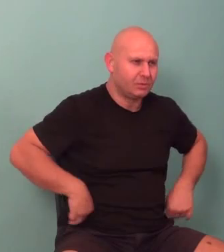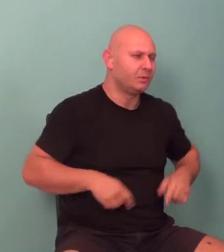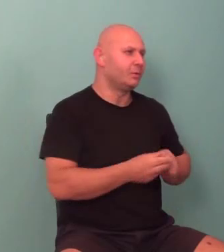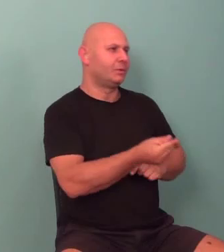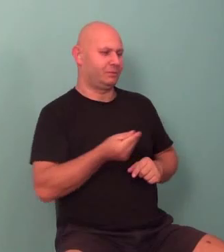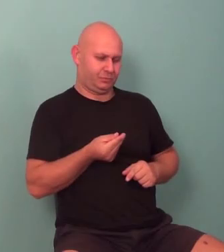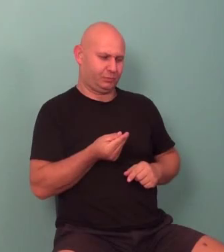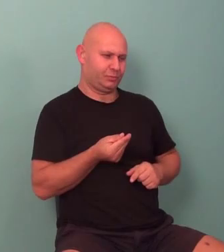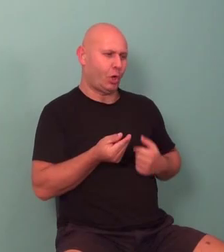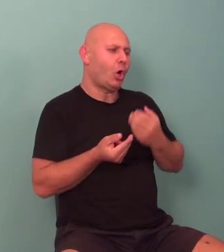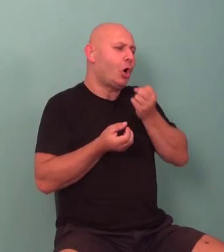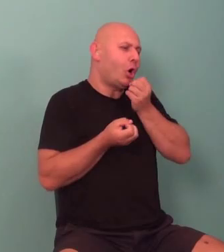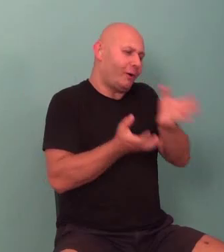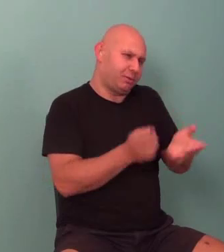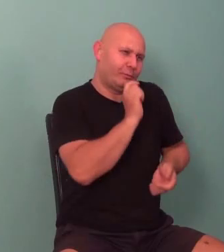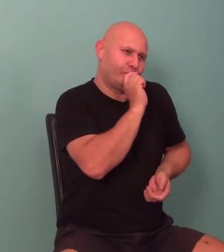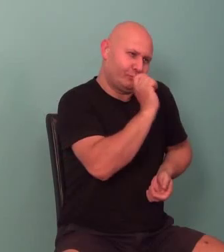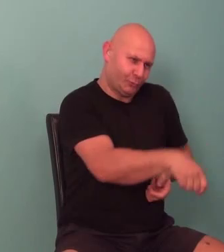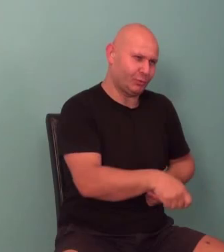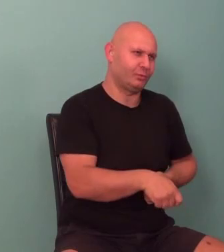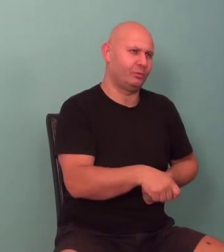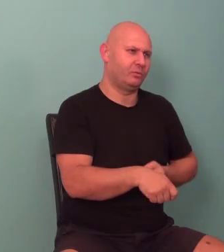Charlie Chaplin rezygnuje z zapłaty i oddaje pieniądze.